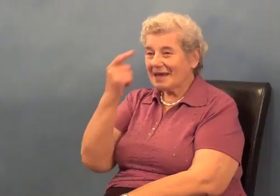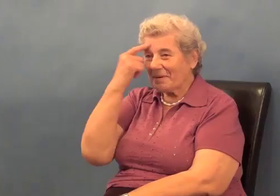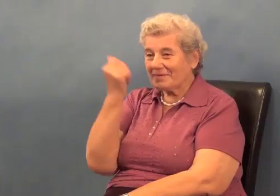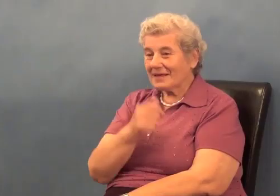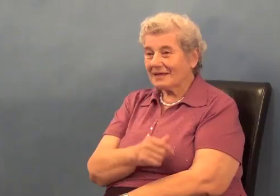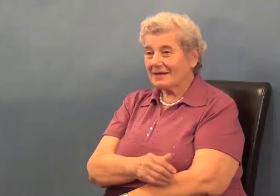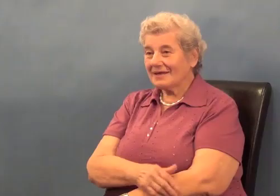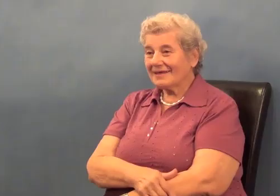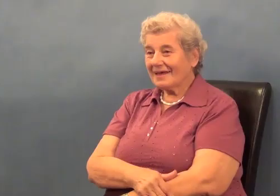Zapamiętać.